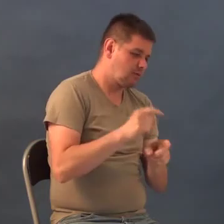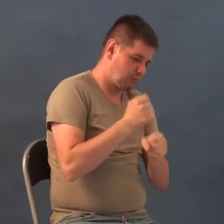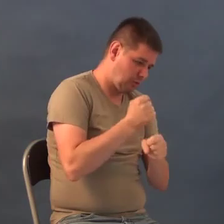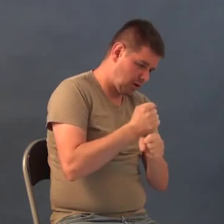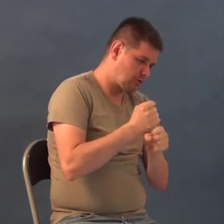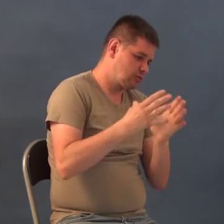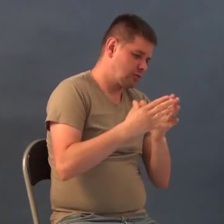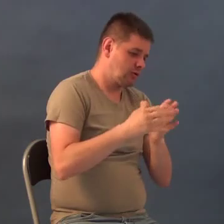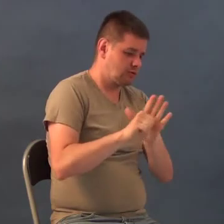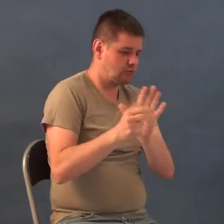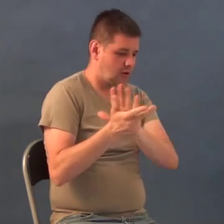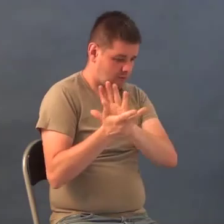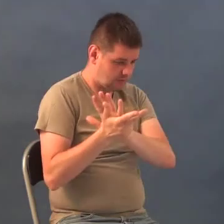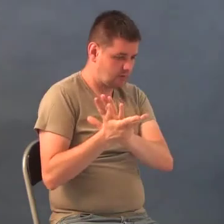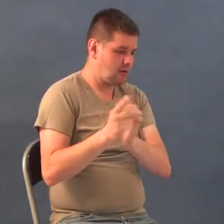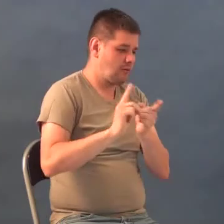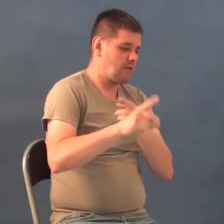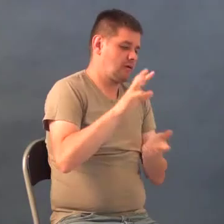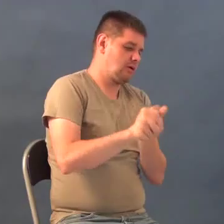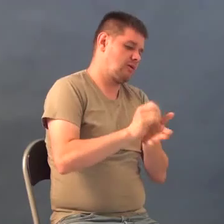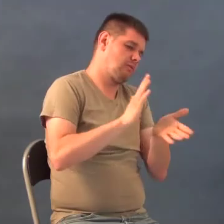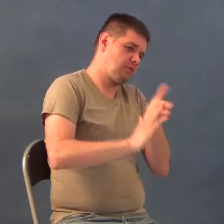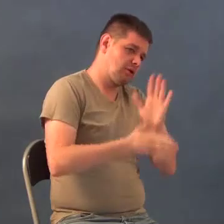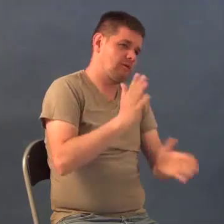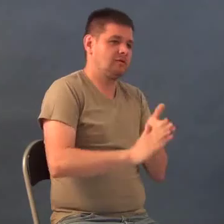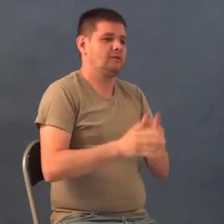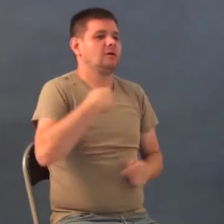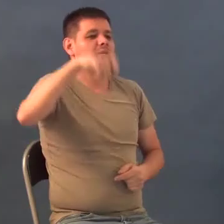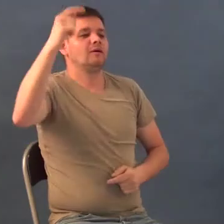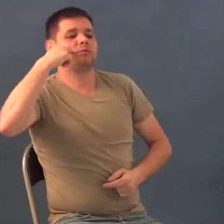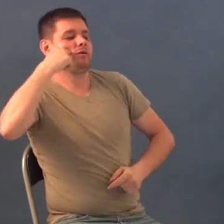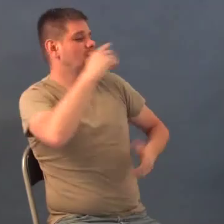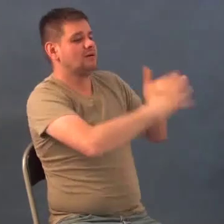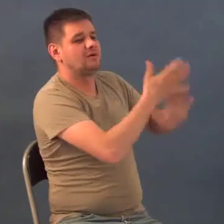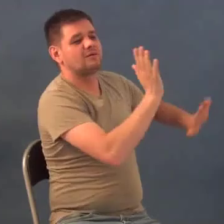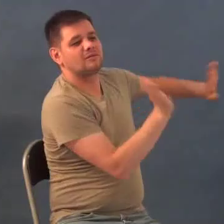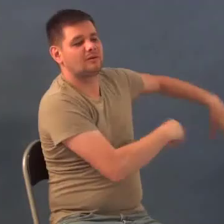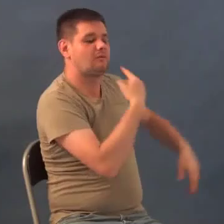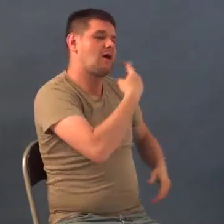Pracuję do osiemnastej trzydzieści, a potem, czyli o osiemnastej trzydzieści, mam niemiecki.